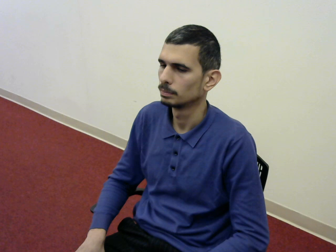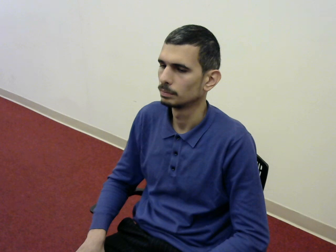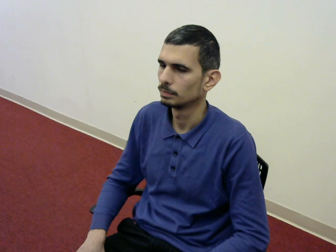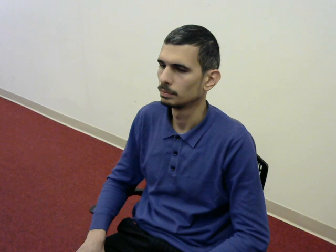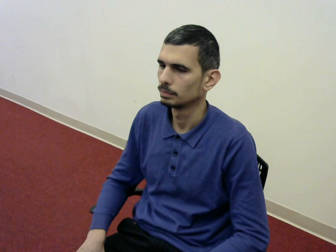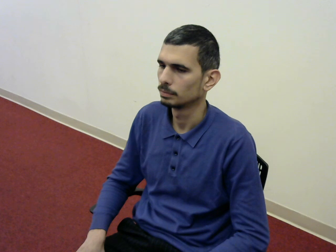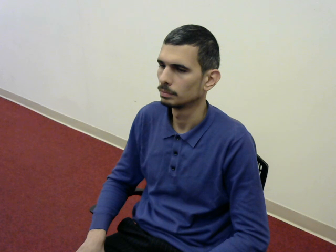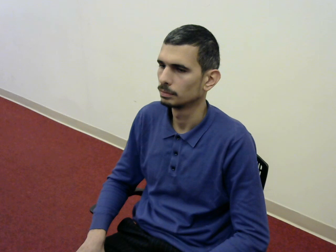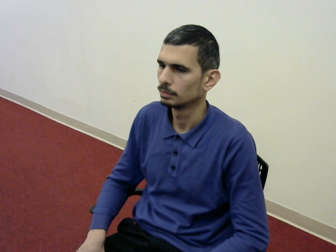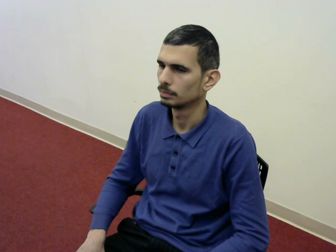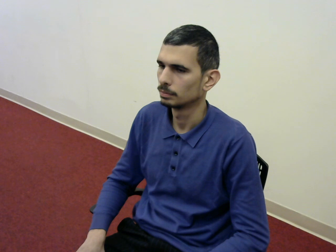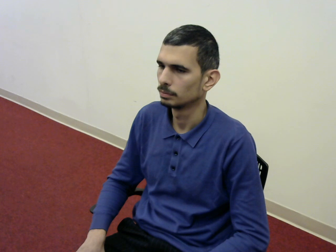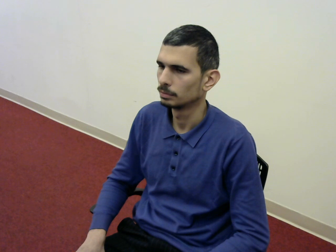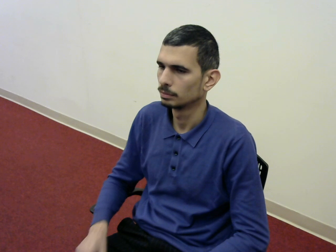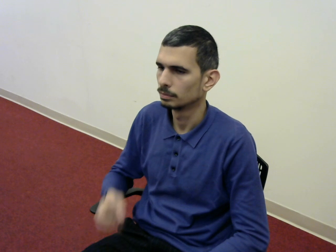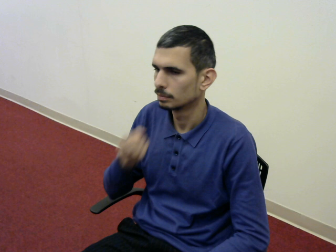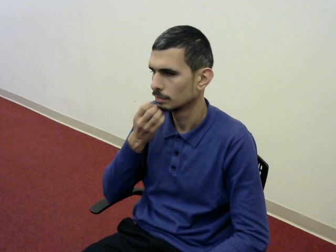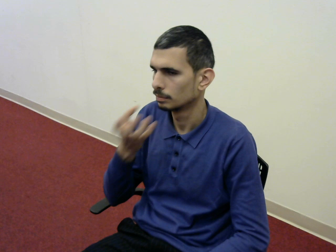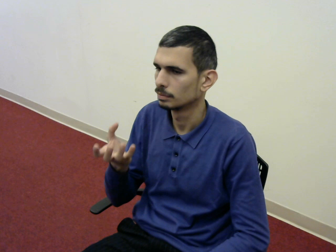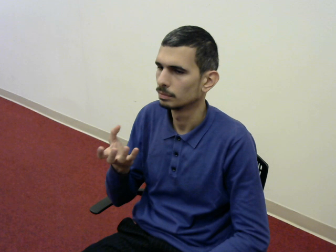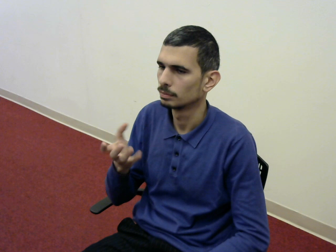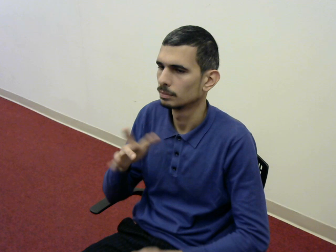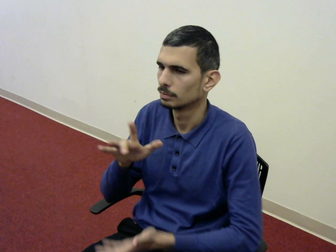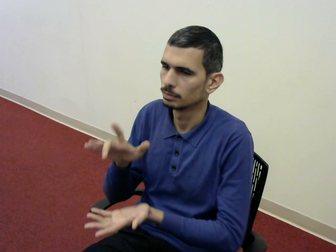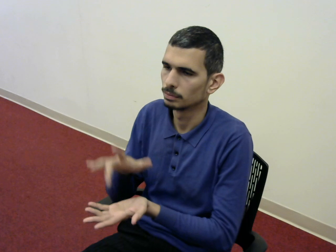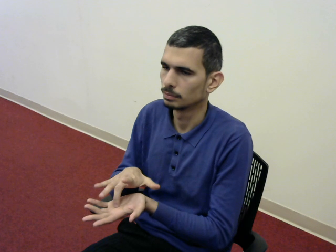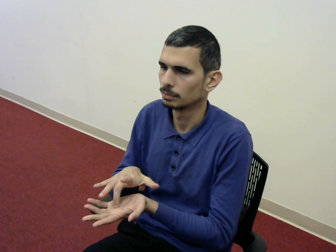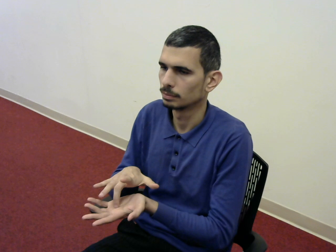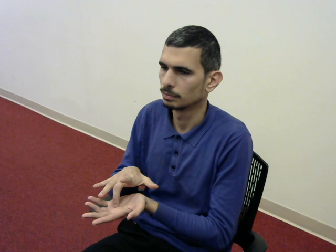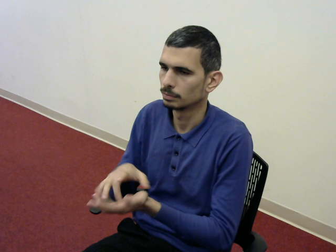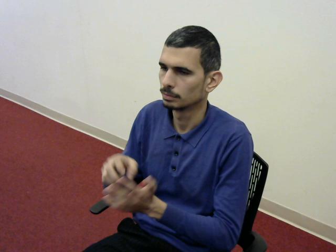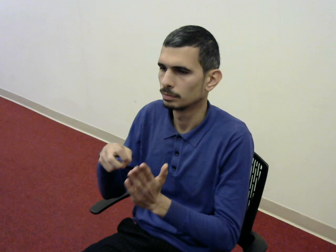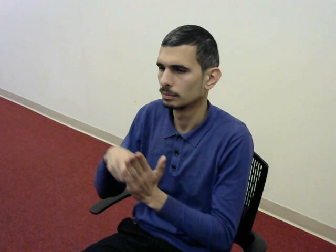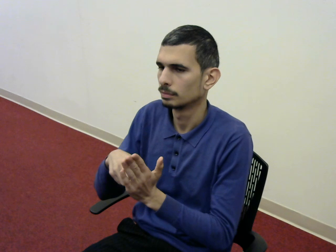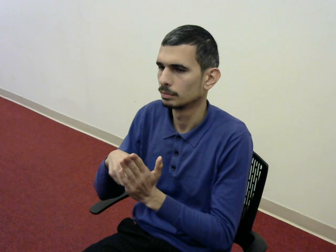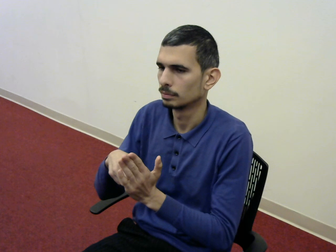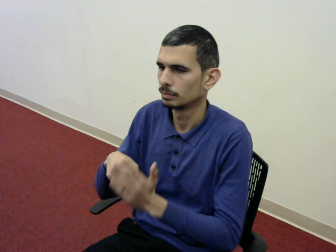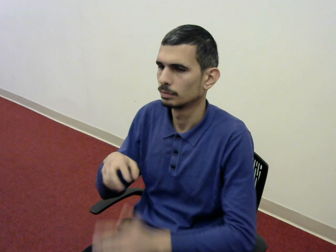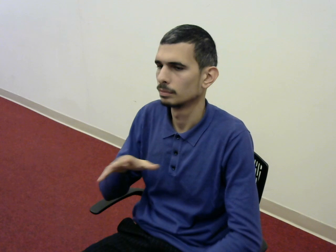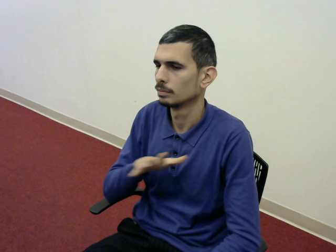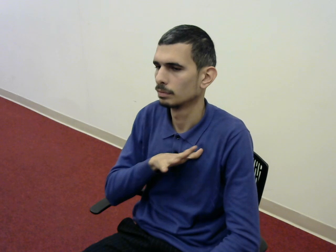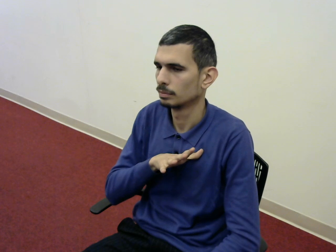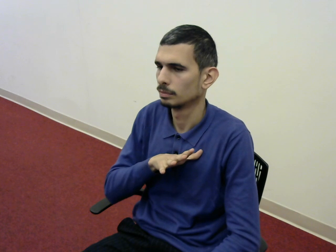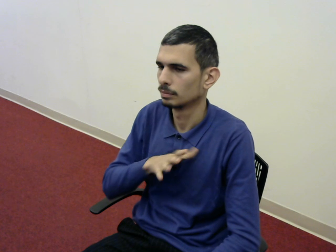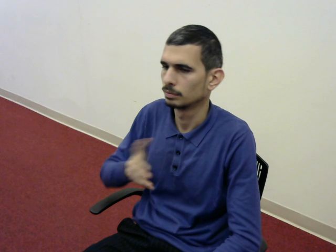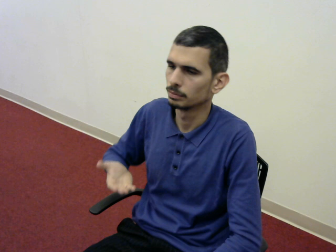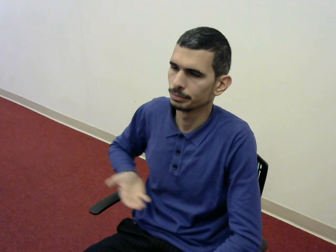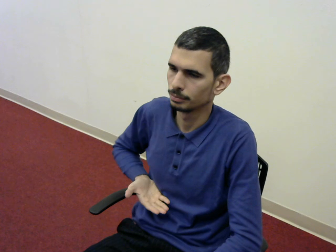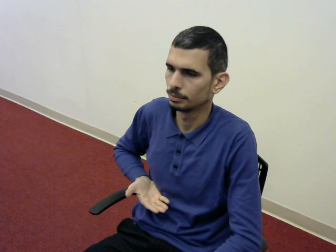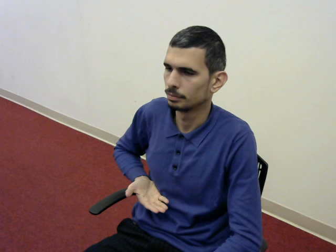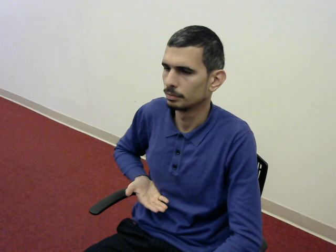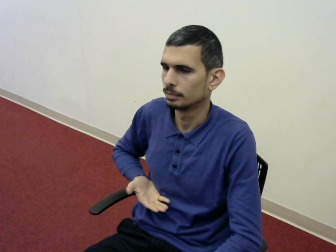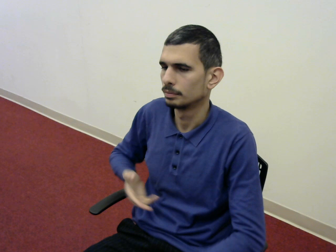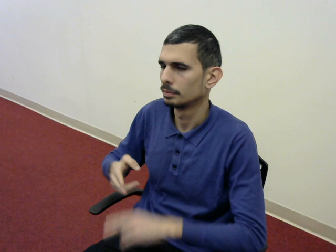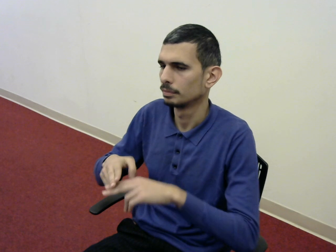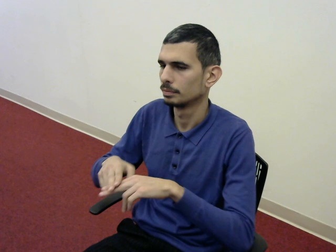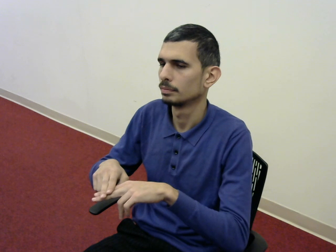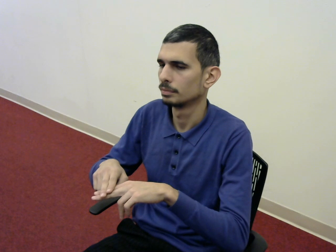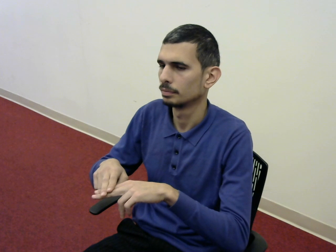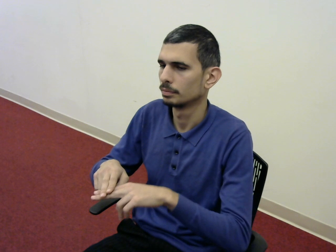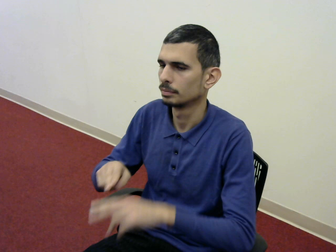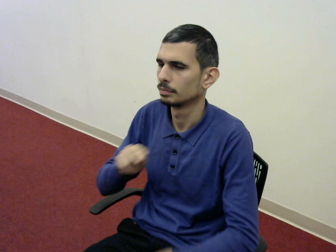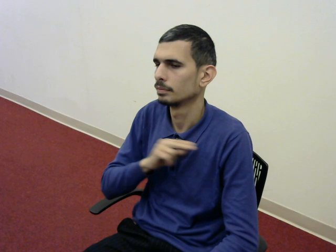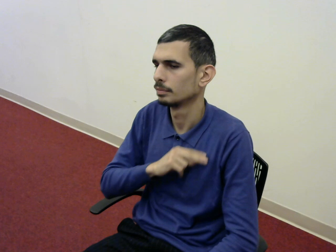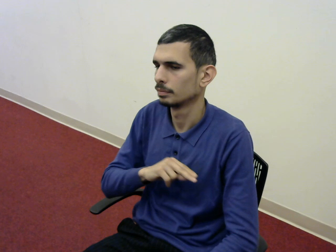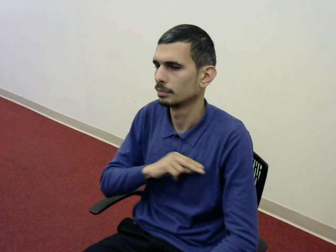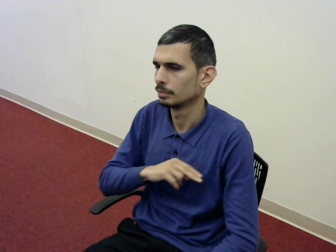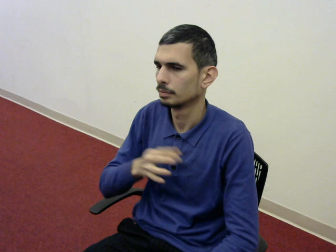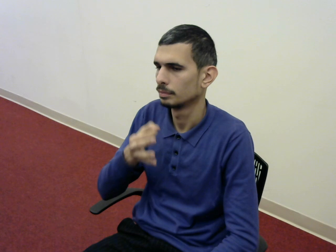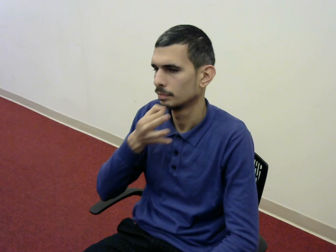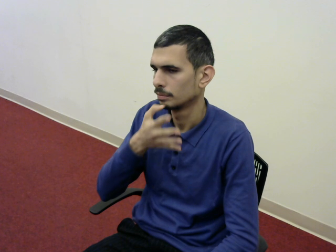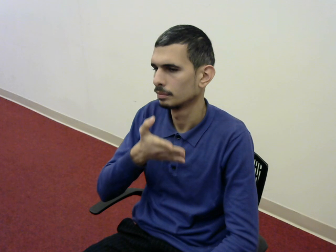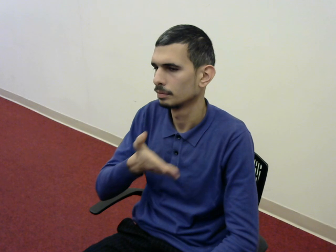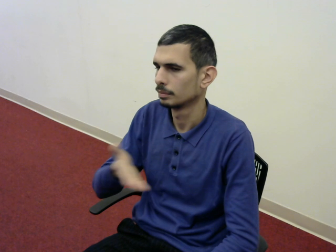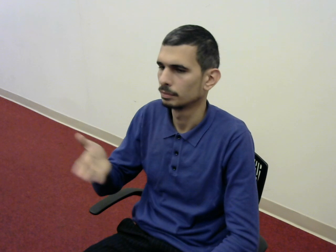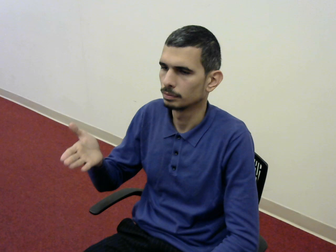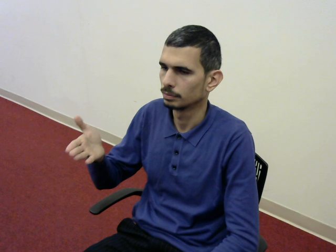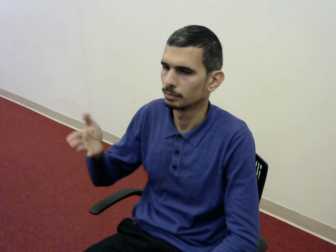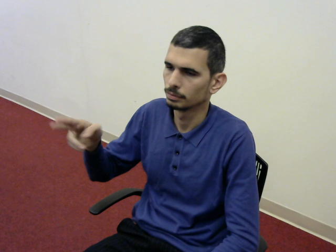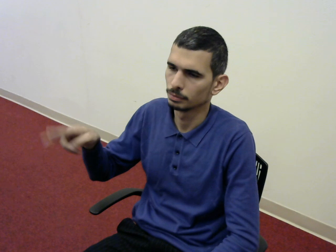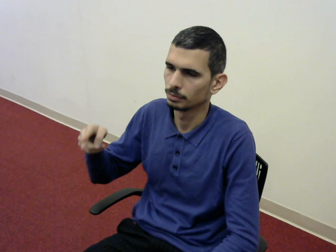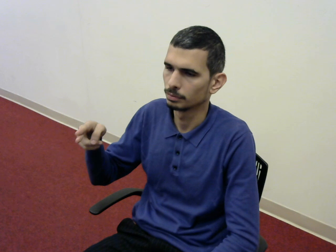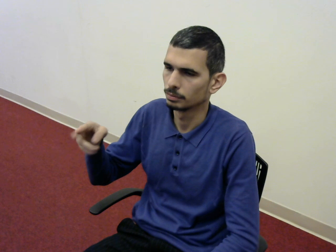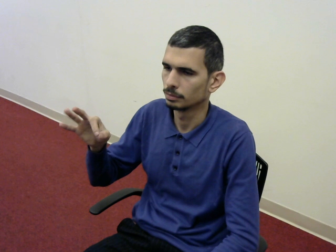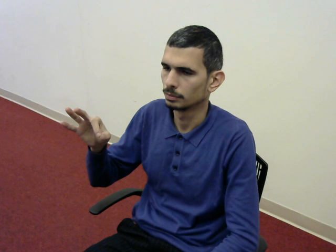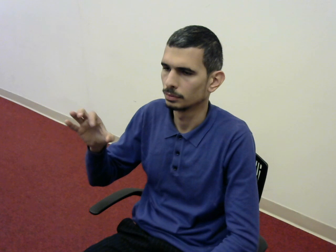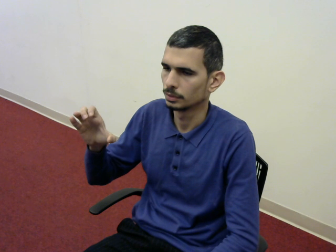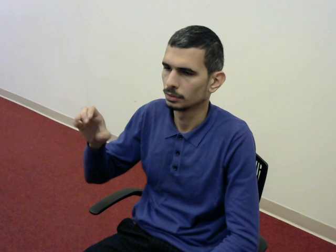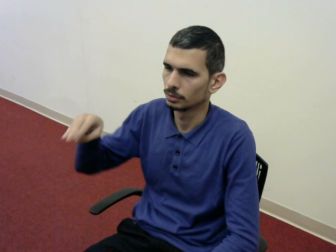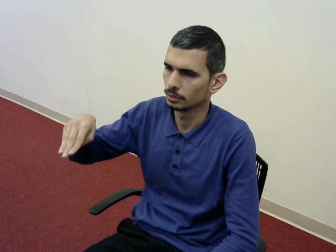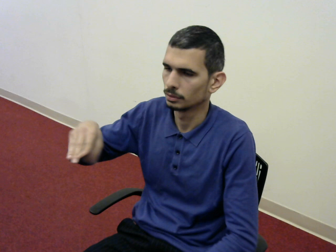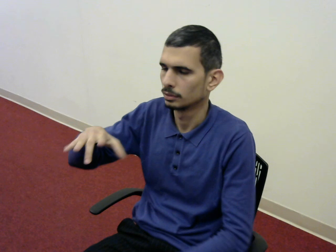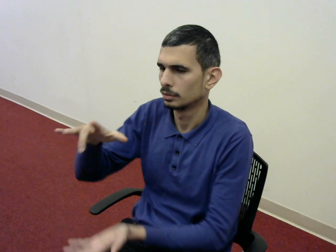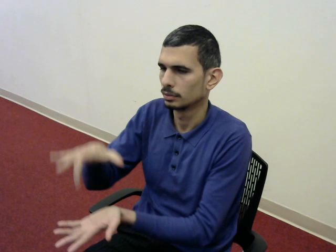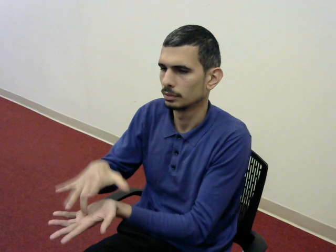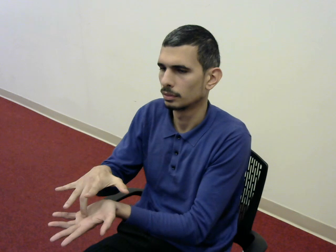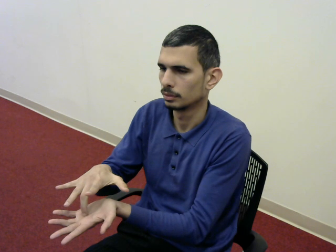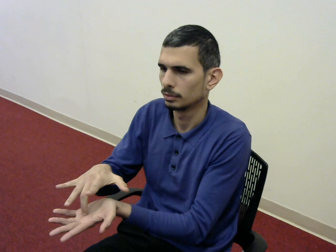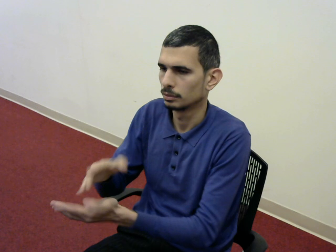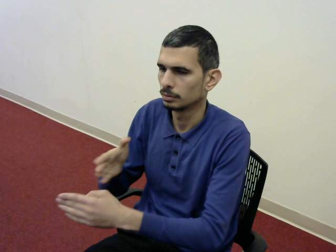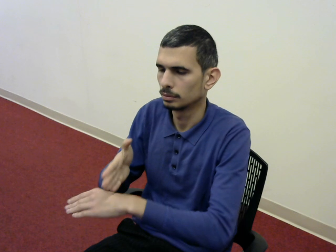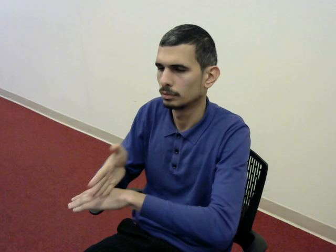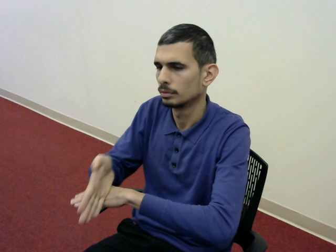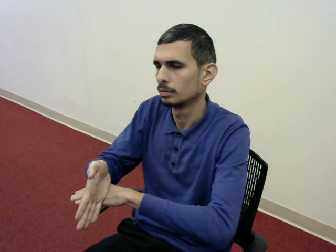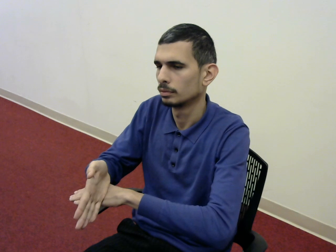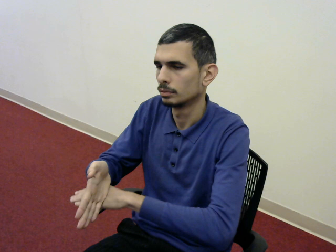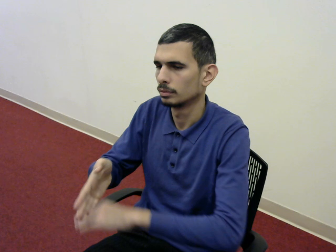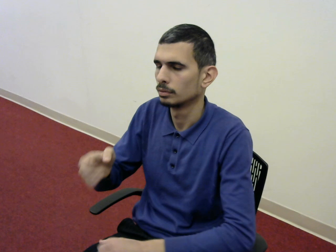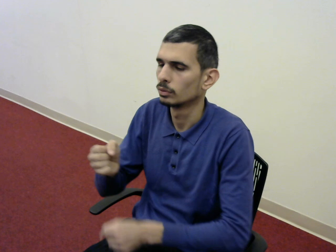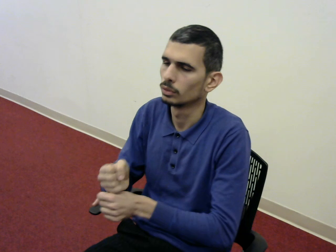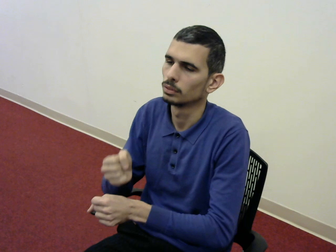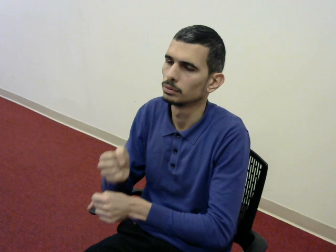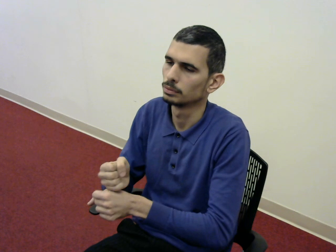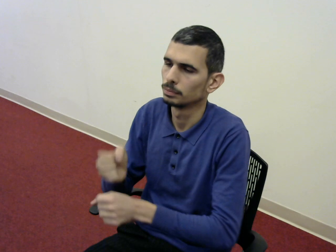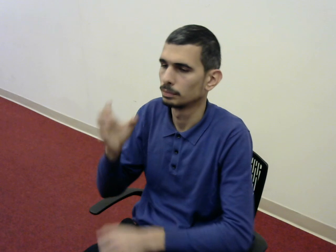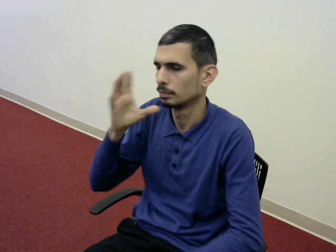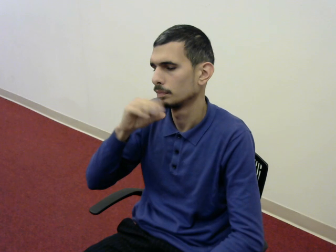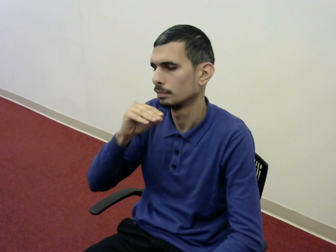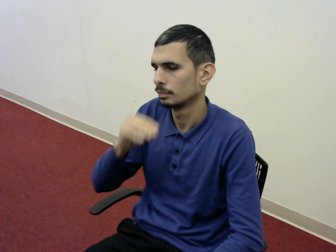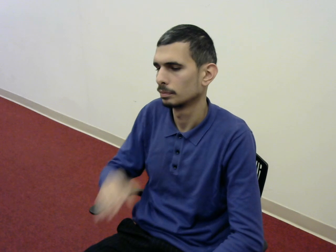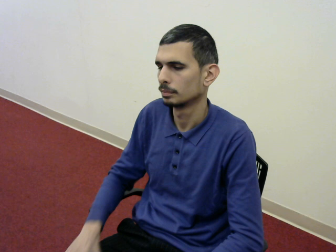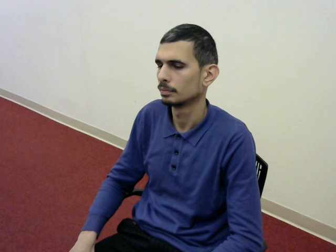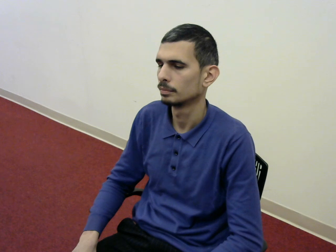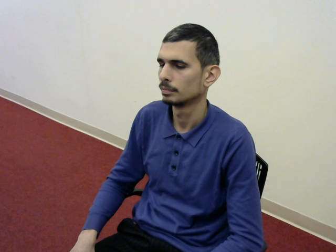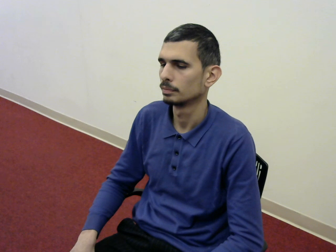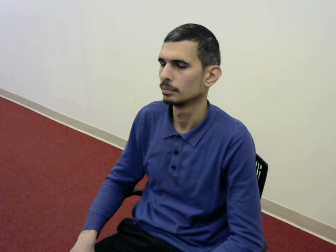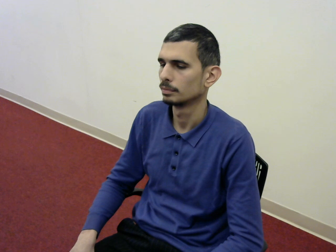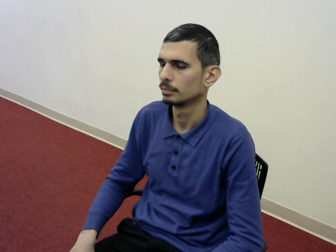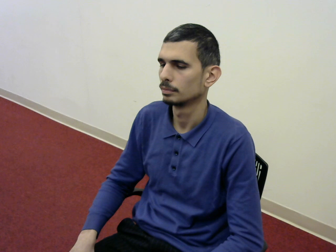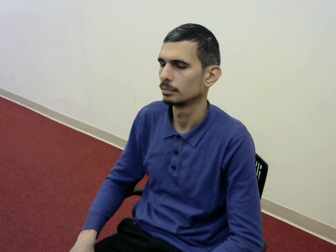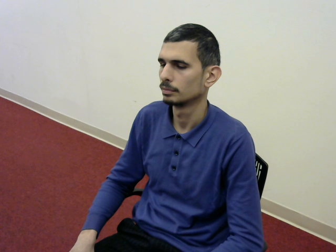Bakı şəhərində qeydiyyatda olan vətəndaşlar paytaxtda işləyən istənilən DOST mərkəzinə yaxınlaşa bilər